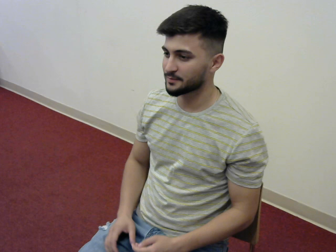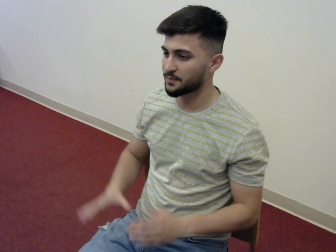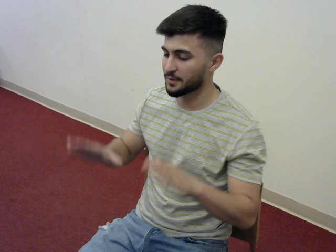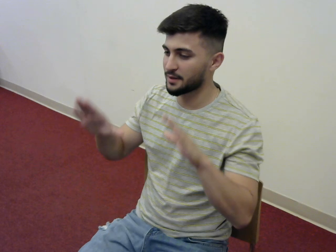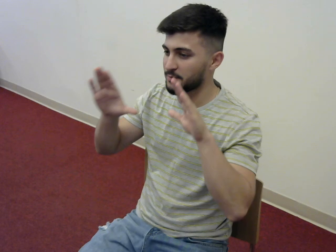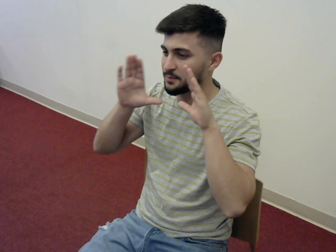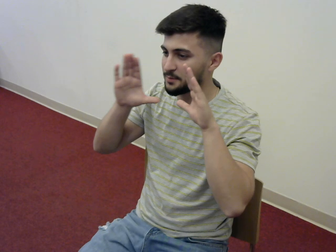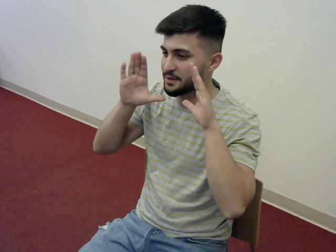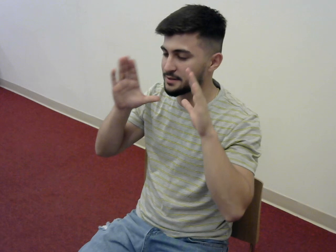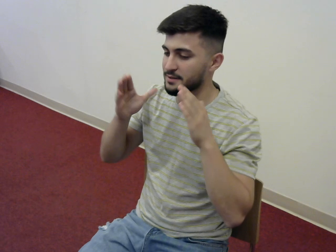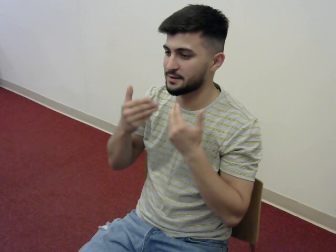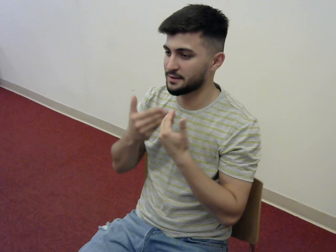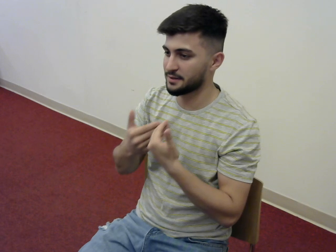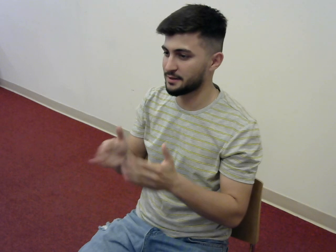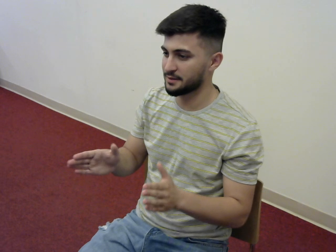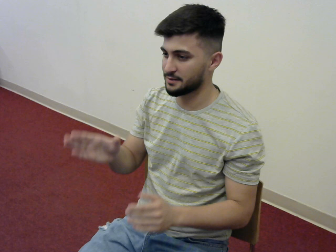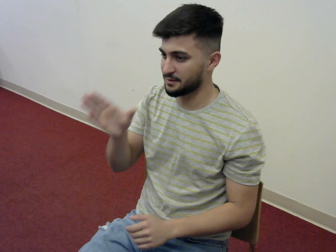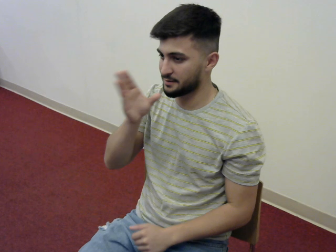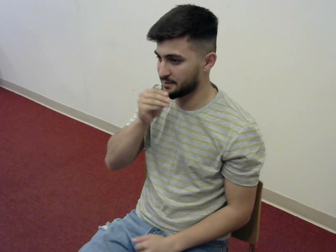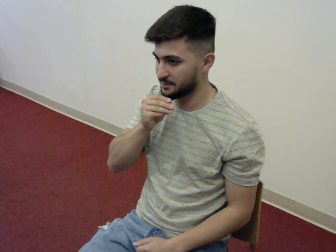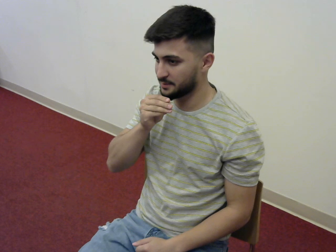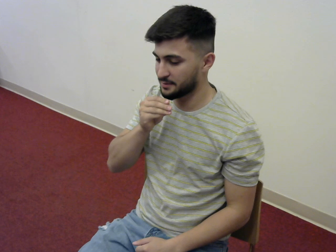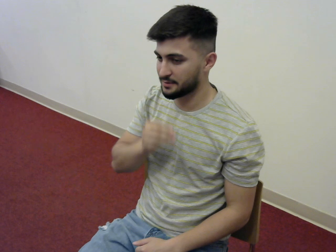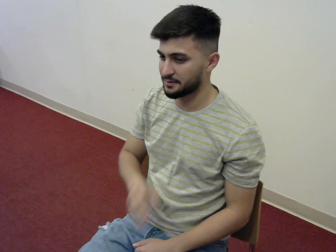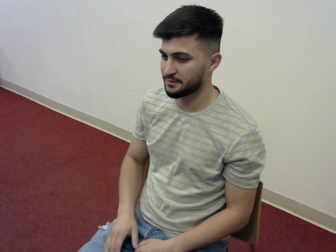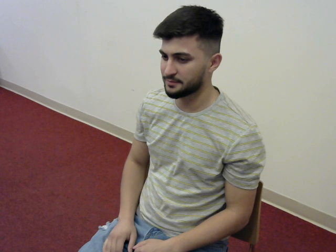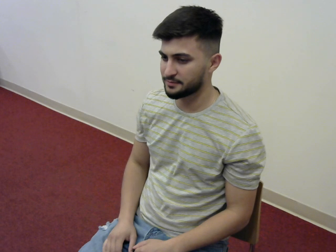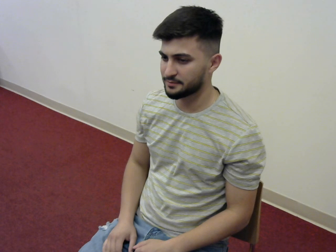Pəncərəni aça bilərsinizmi?